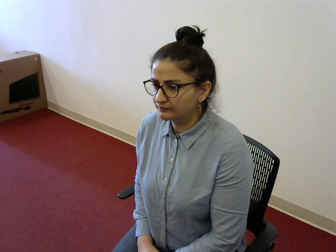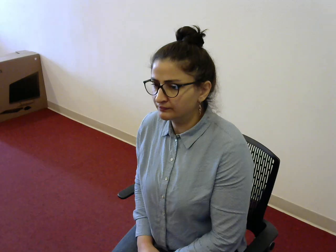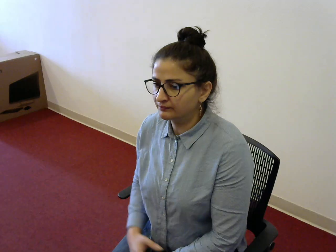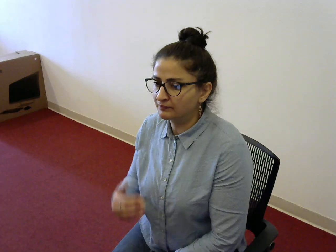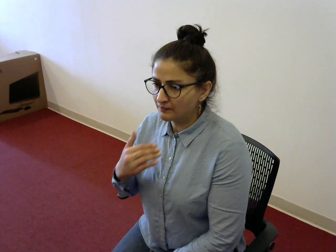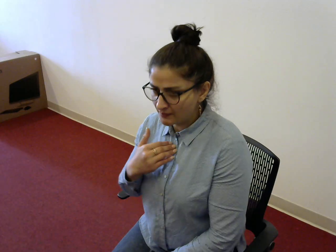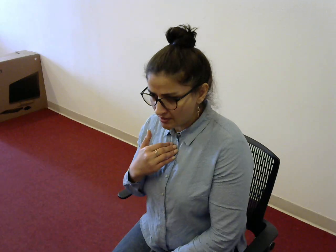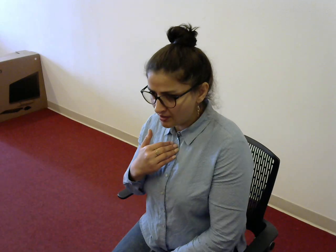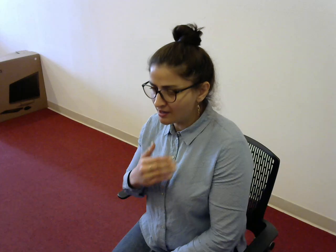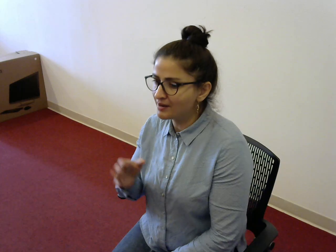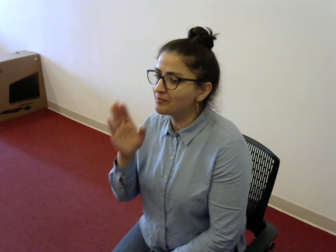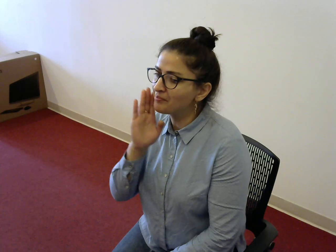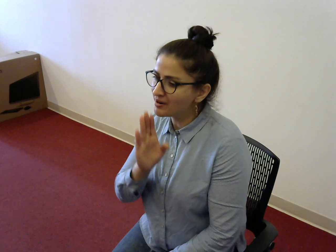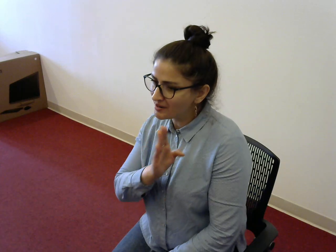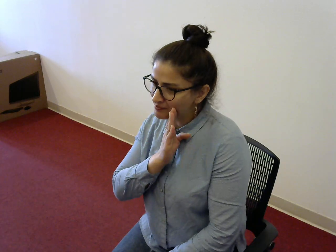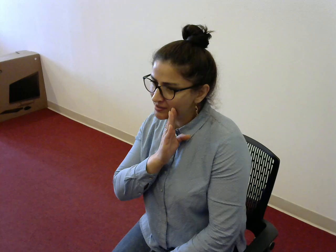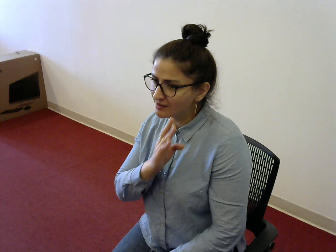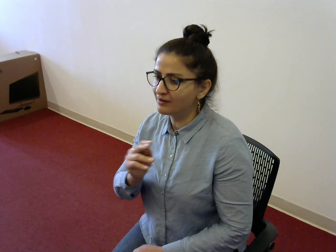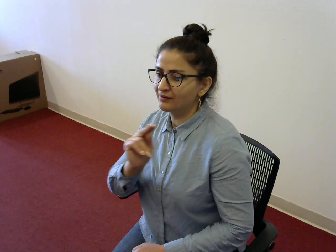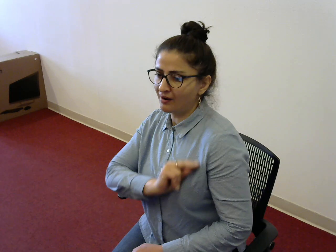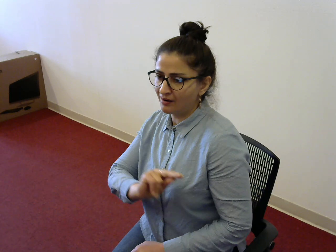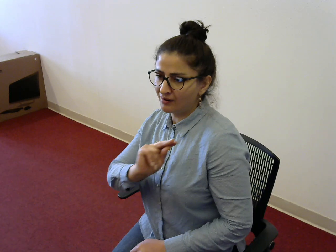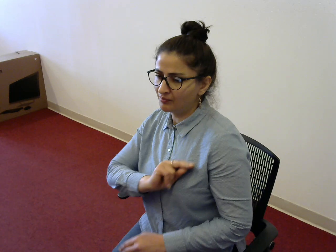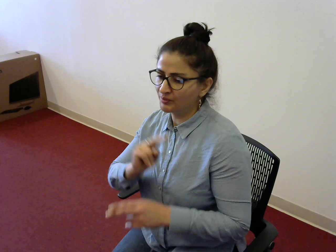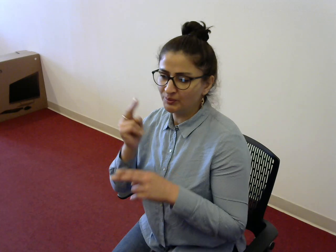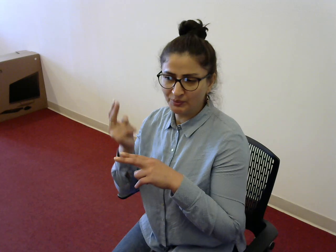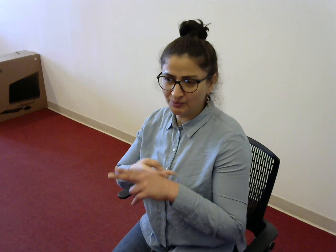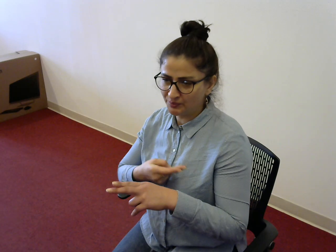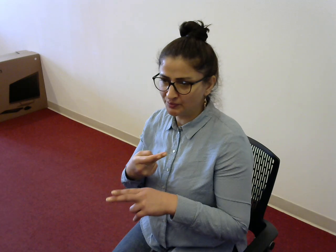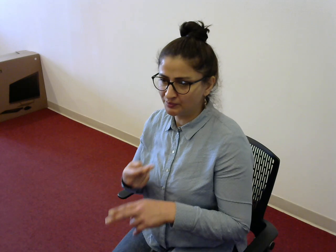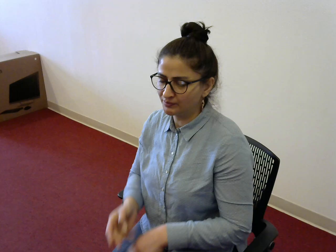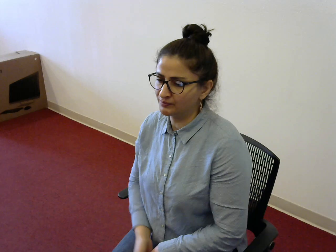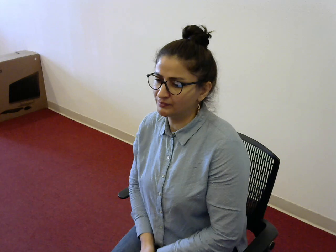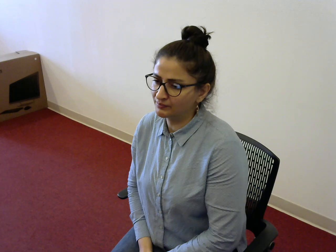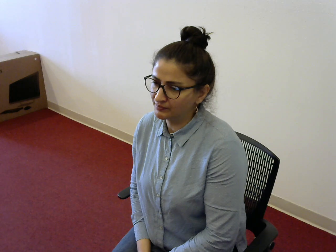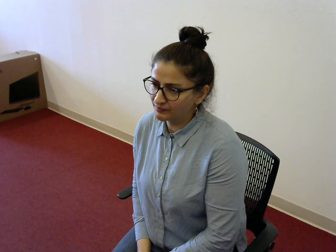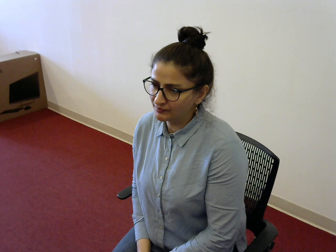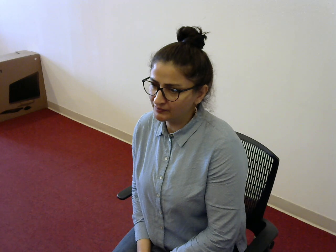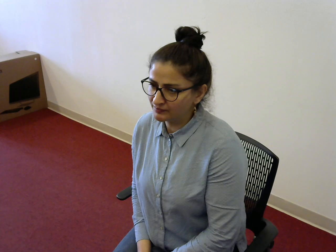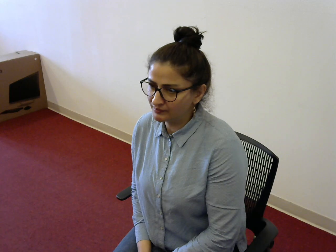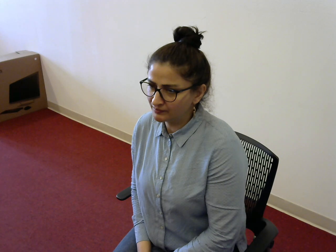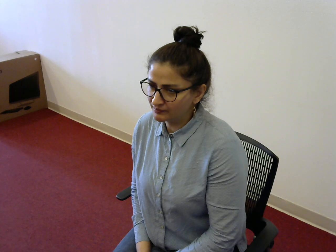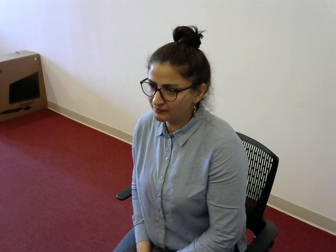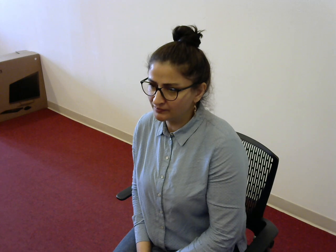Mənim anam işsizdir